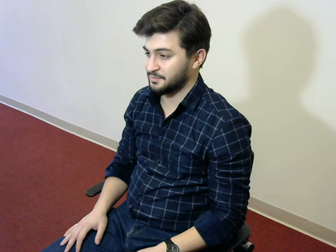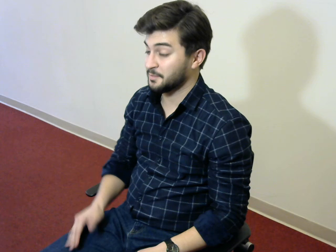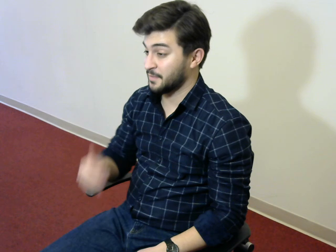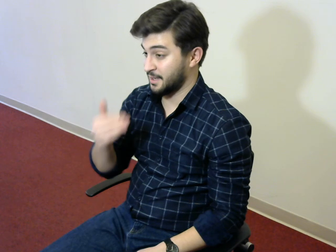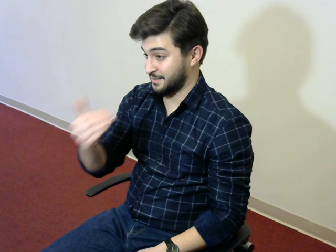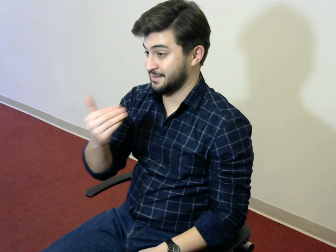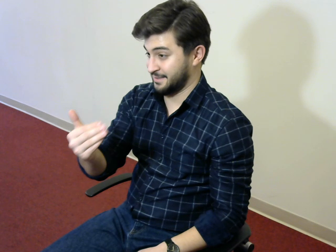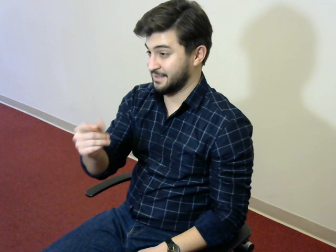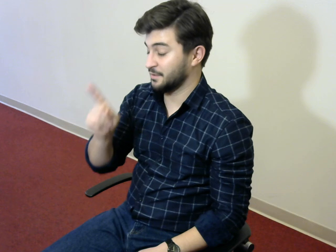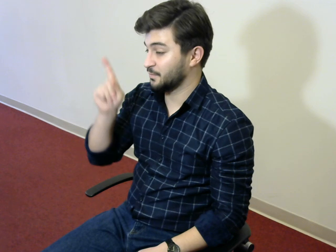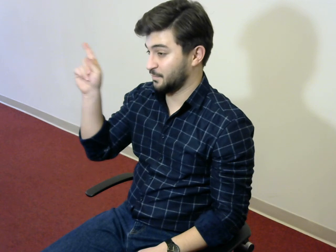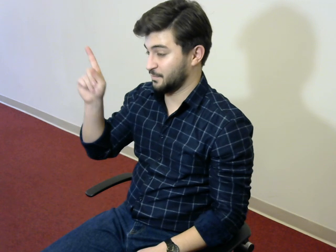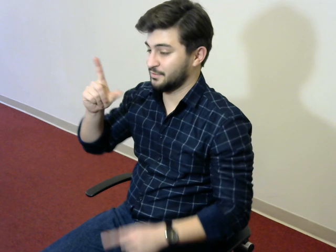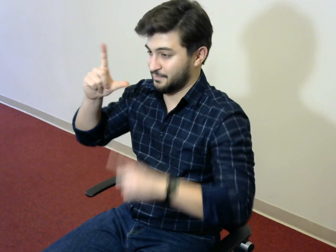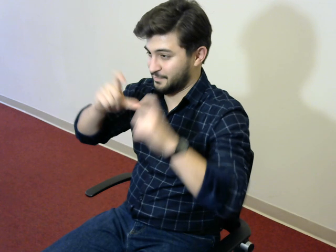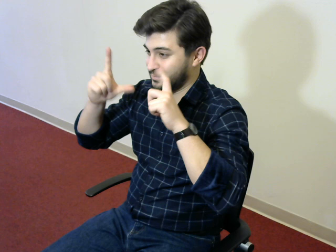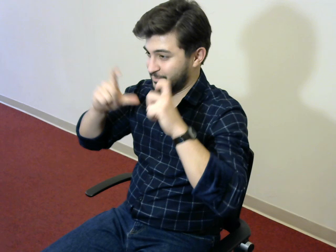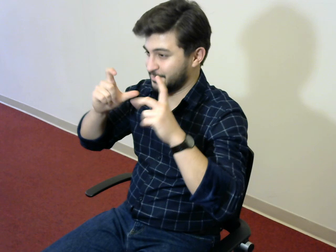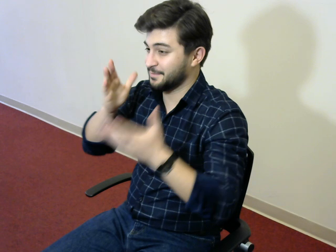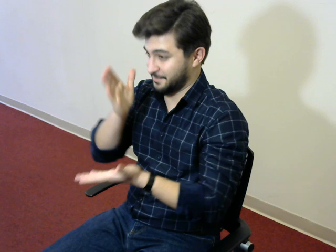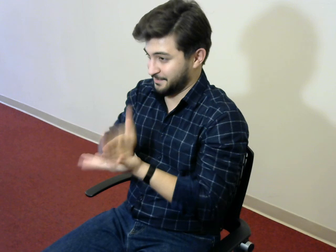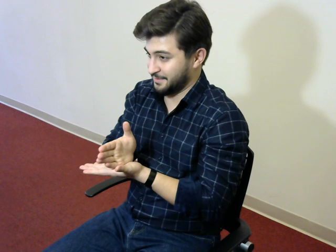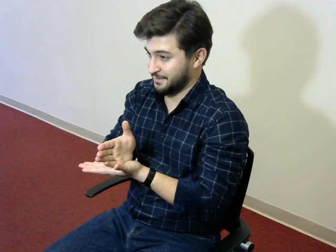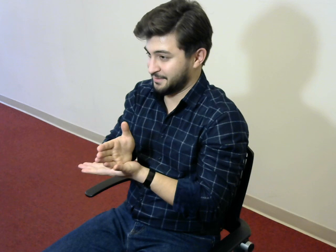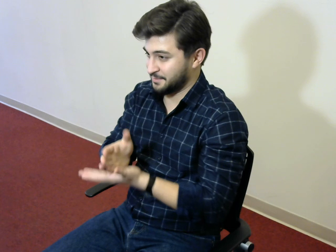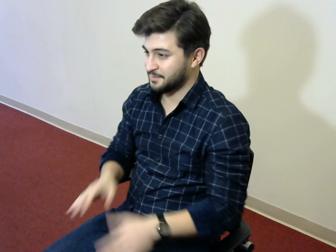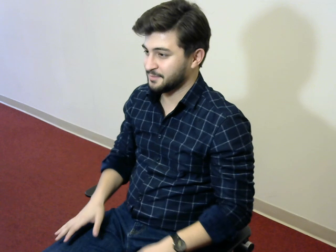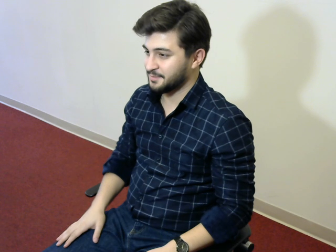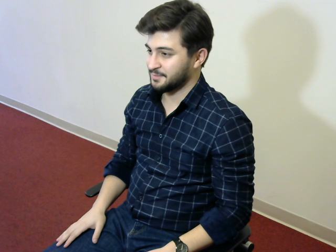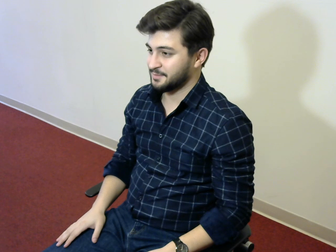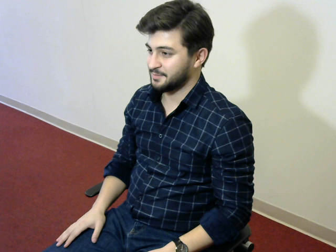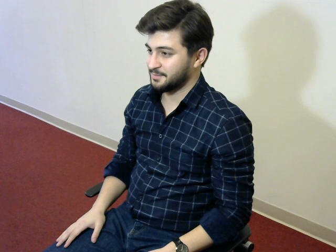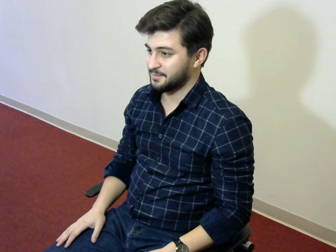Sizdə onun şəkli var?